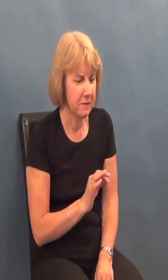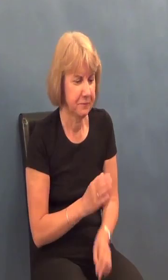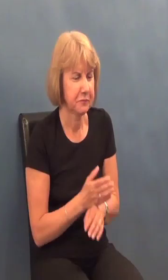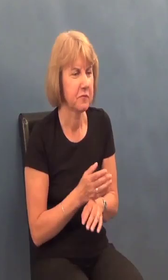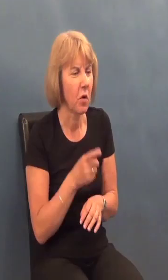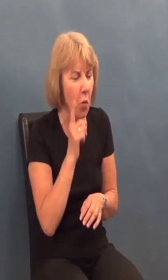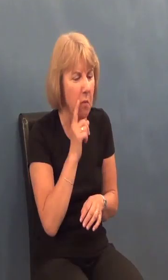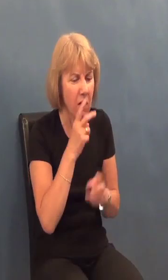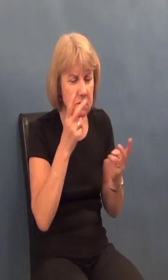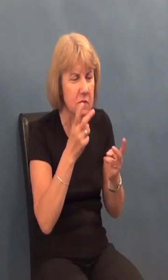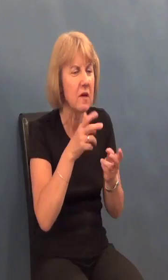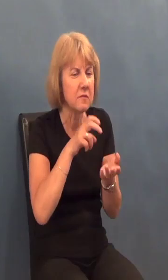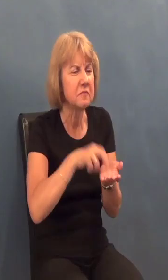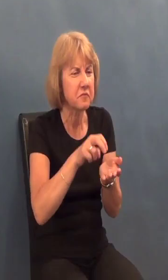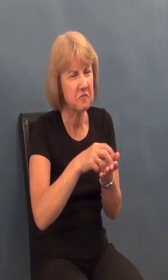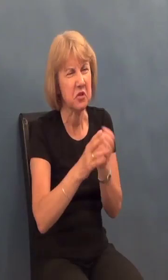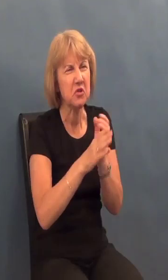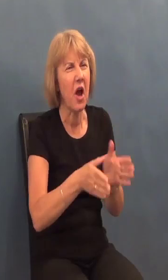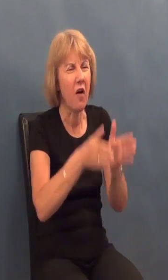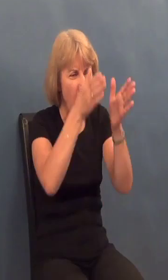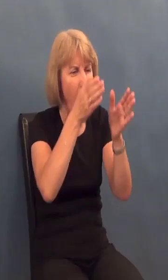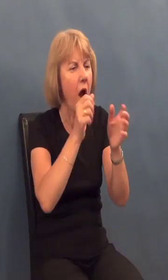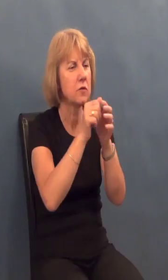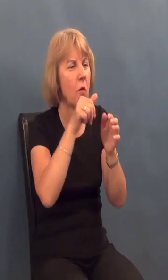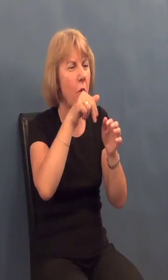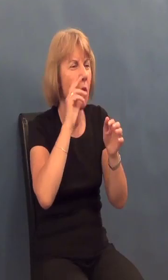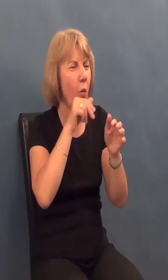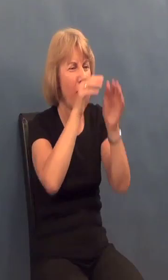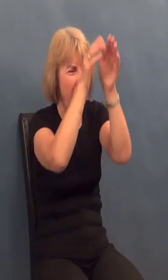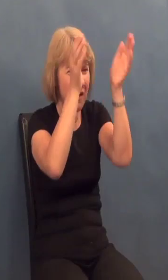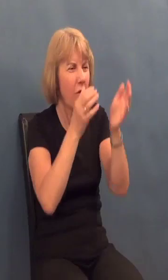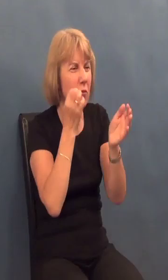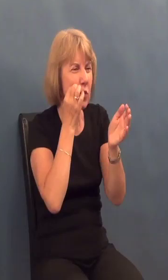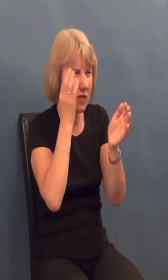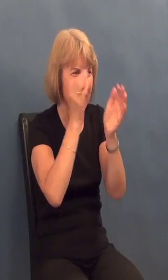Chłopak szuka, idzie, i jest drzewo, na którym wisi ul.